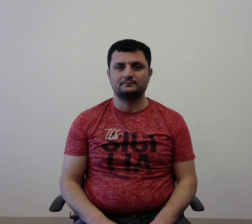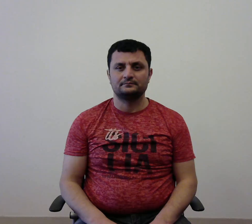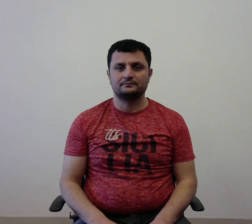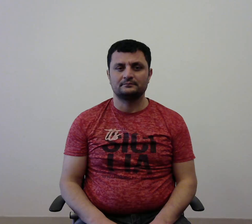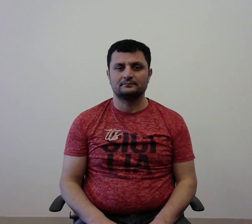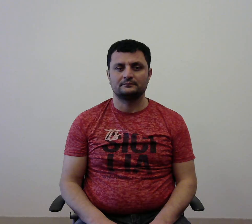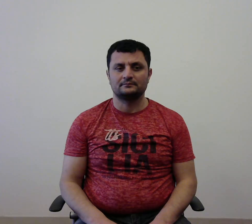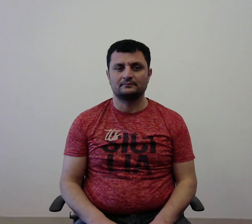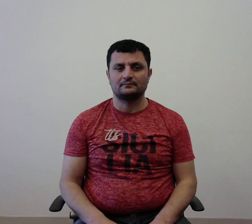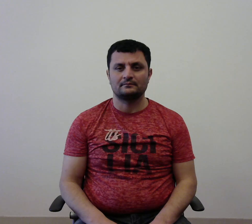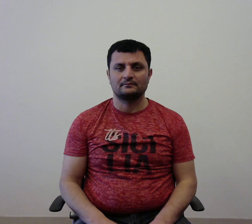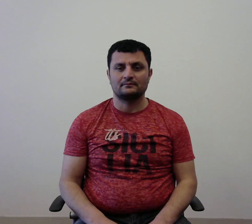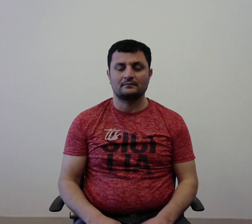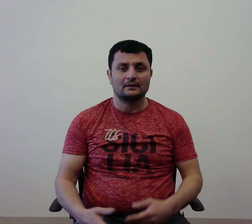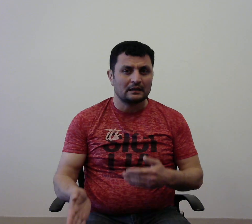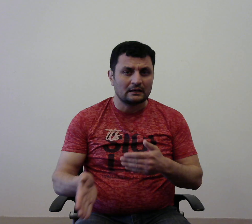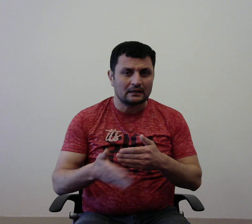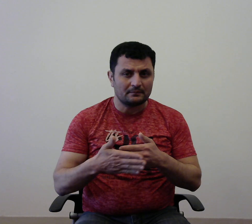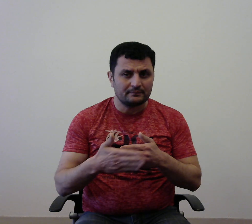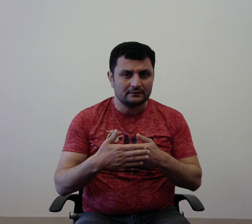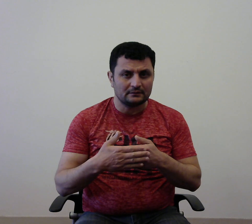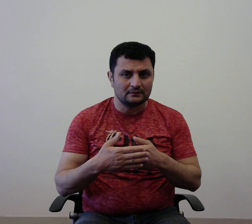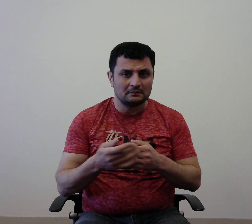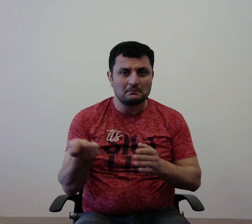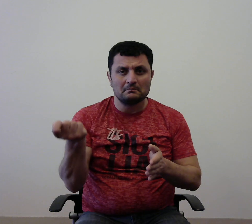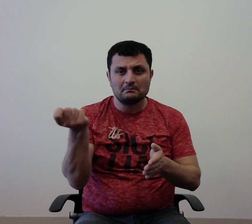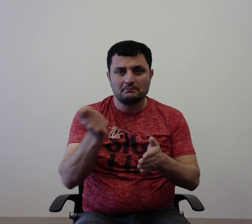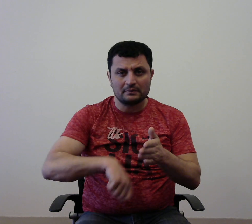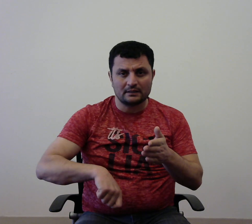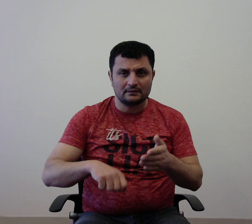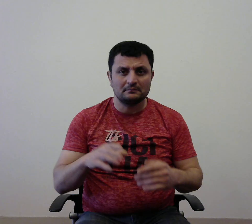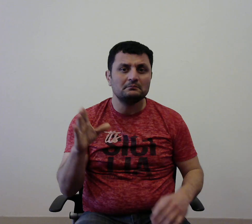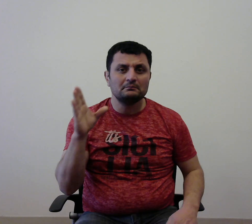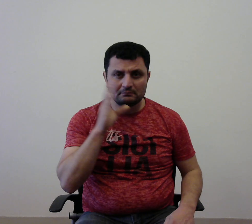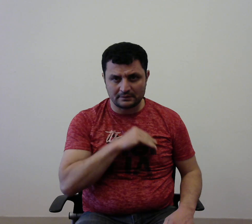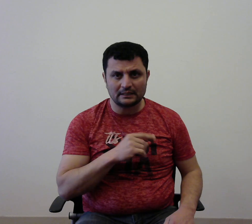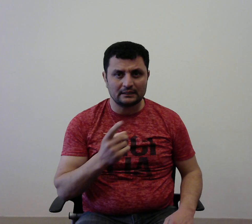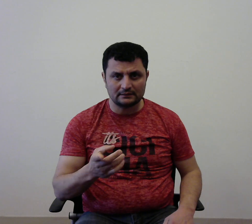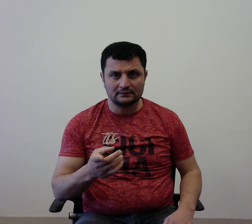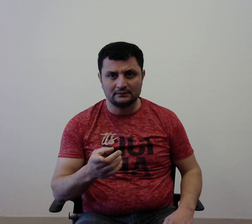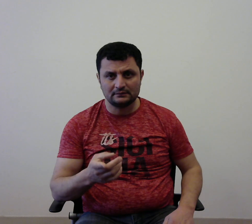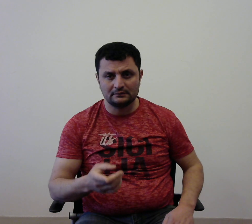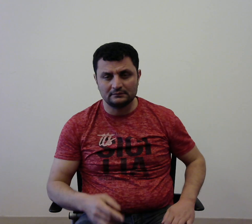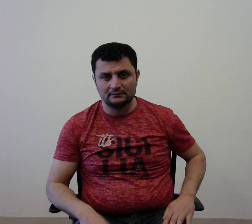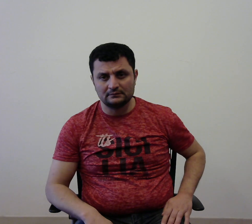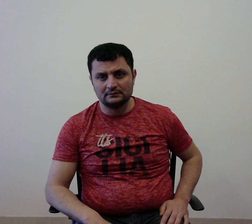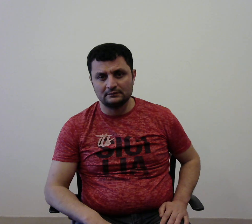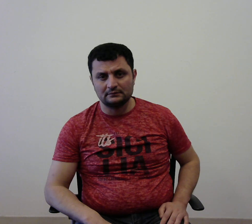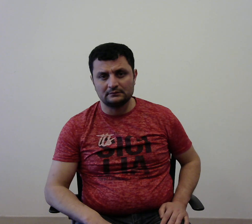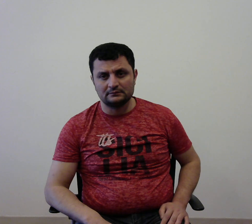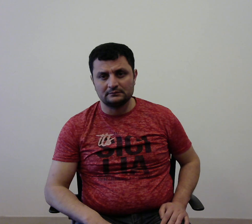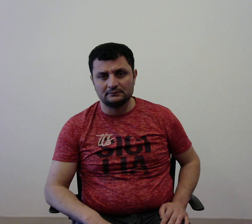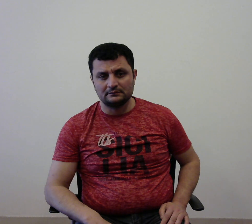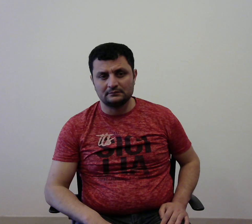Qapını bağlaya bilərsinizmi?